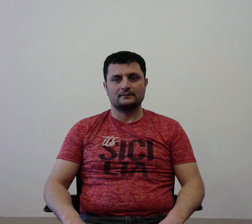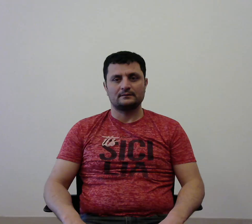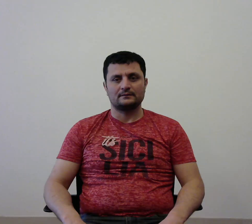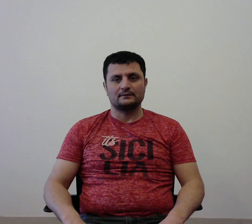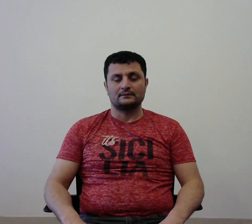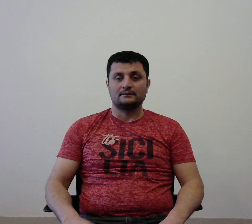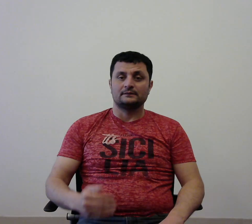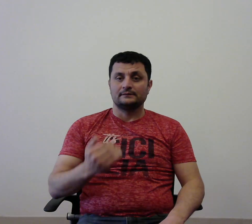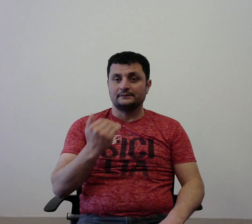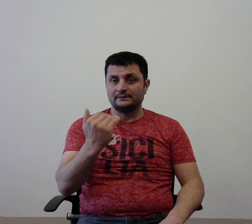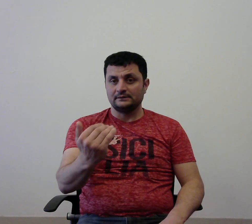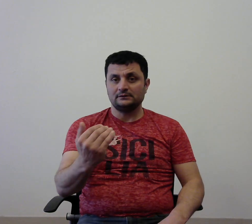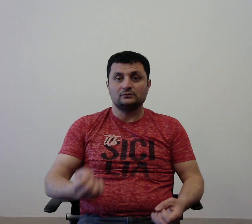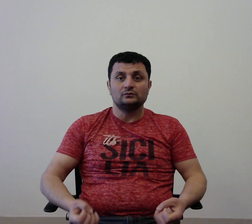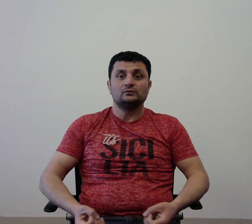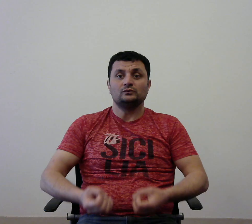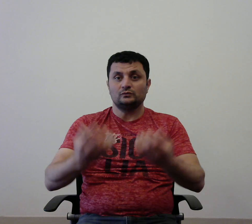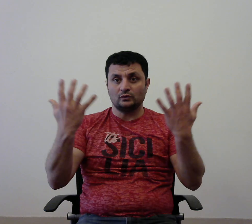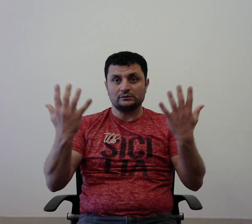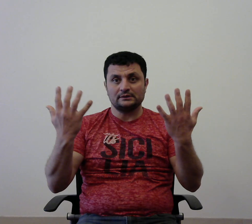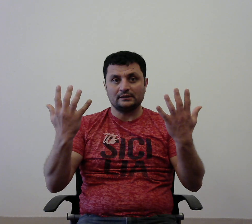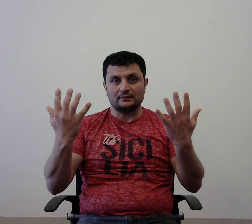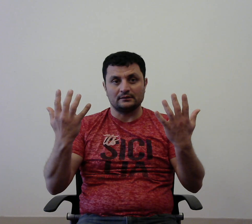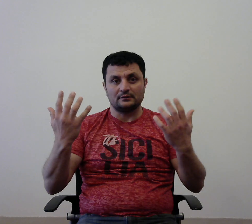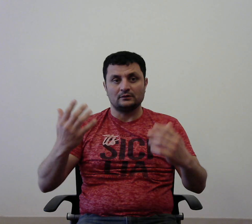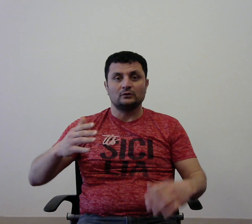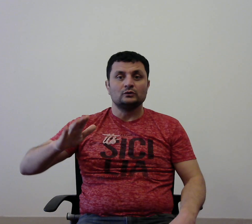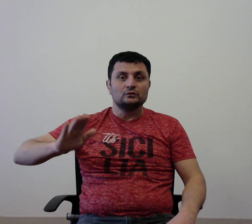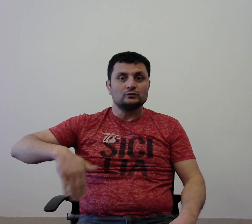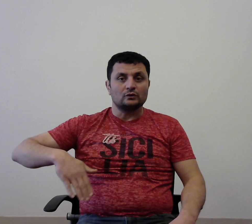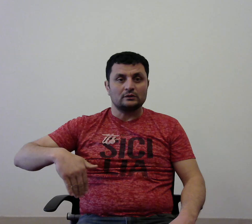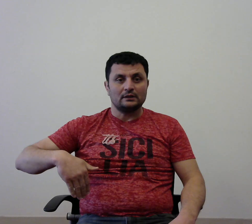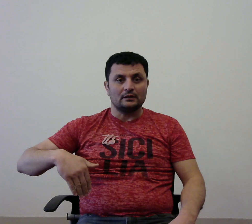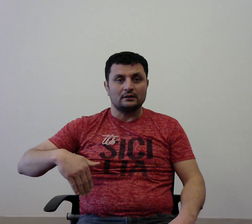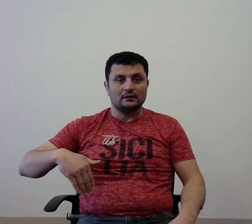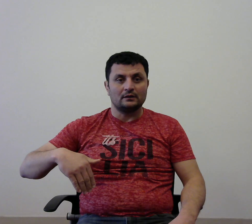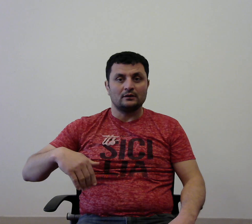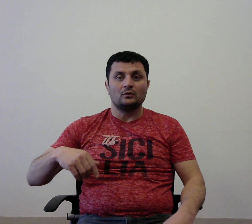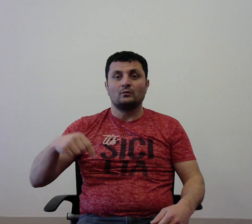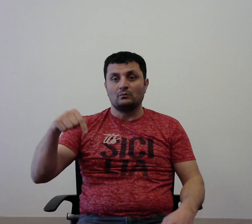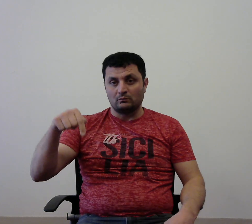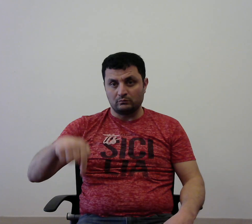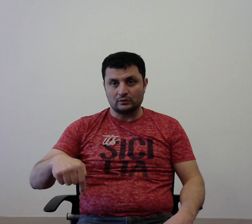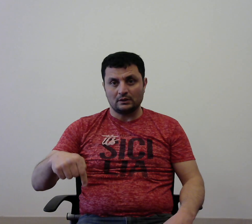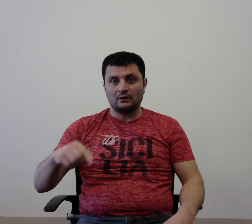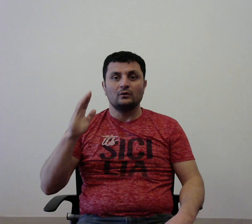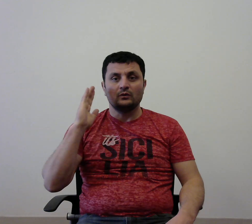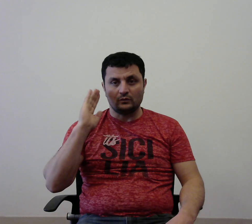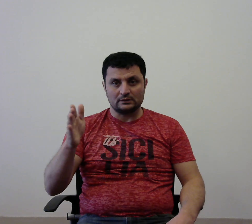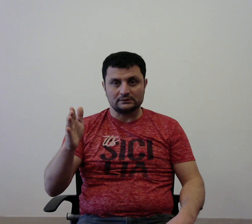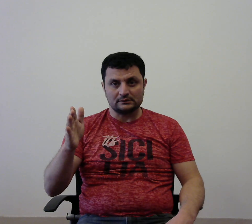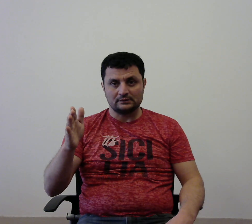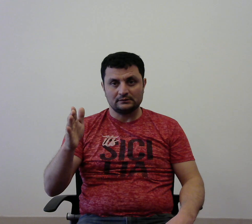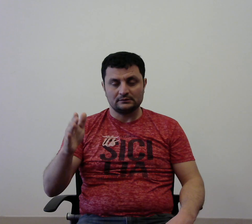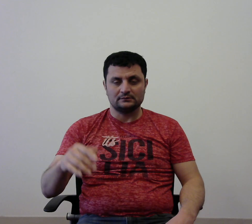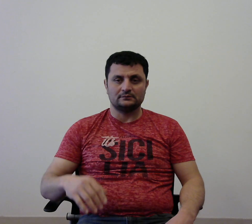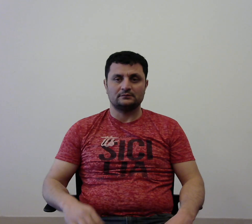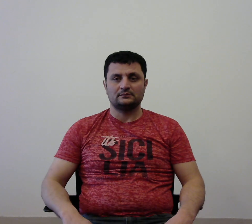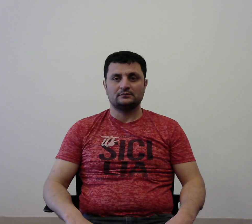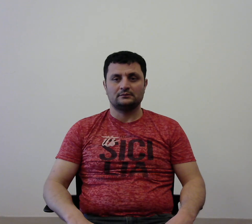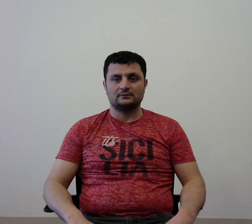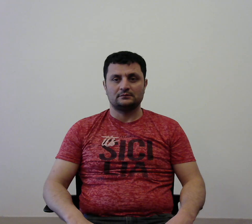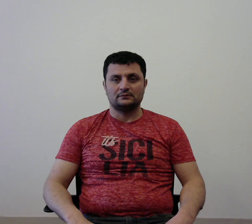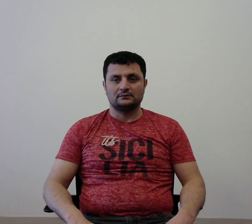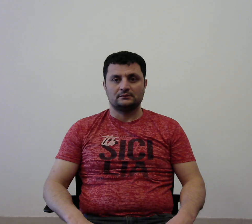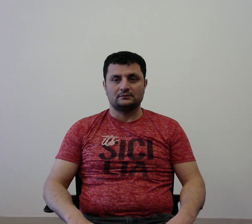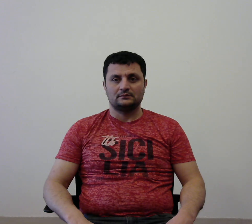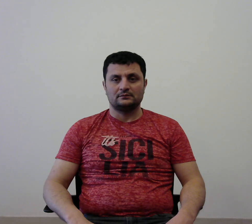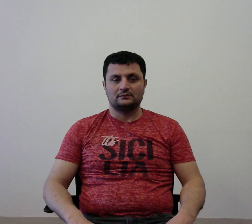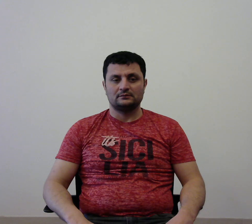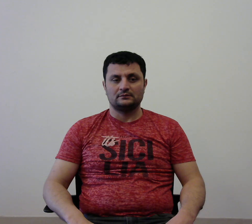Siz günortadan sonra burda olacaqsınızmı?